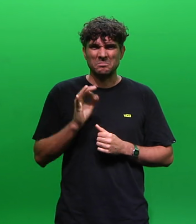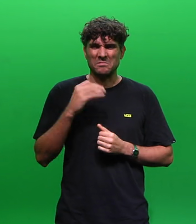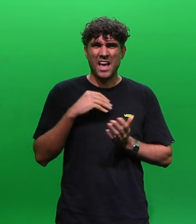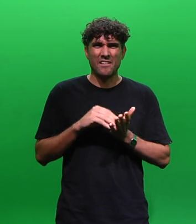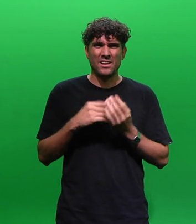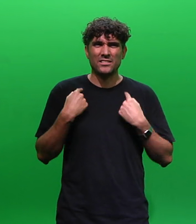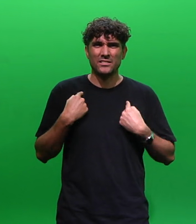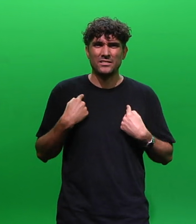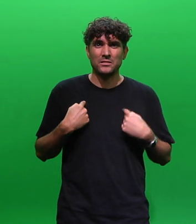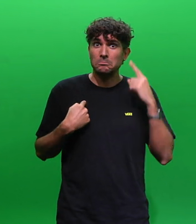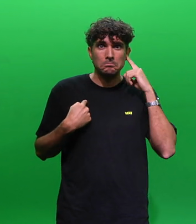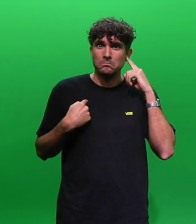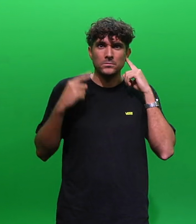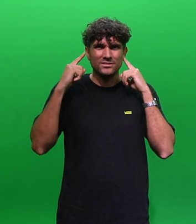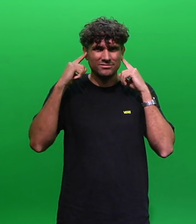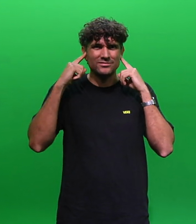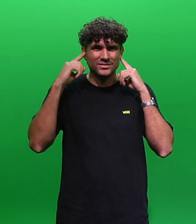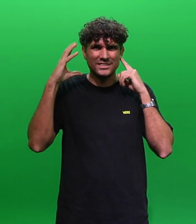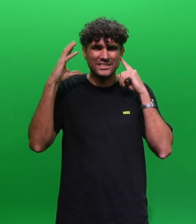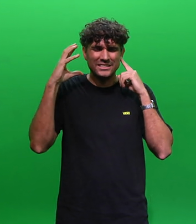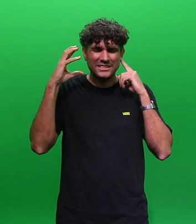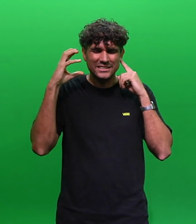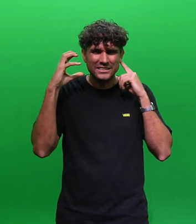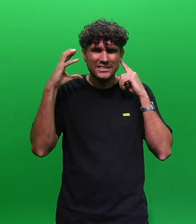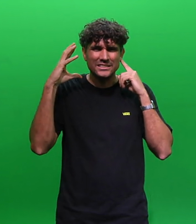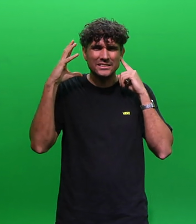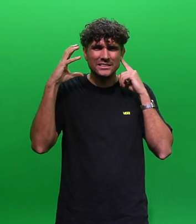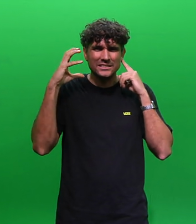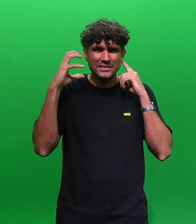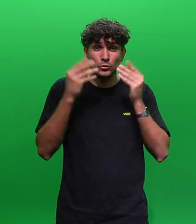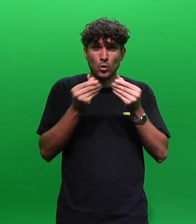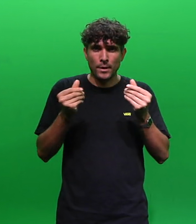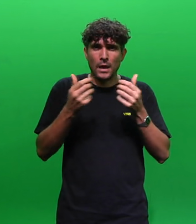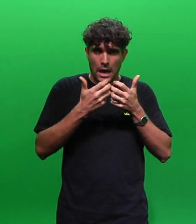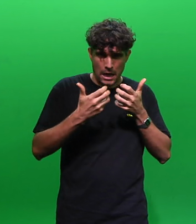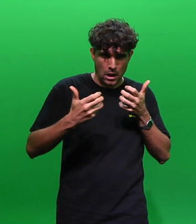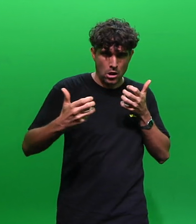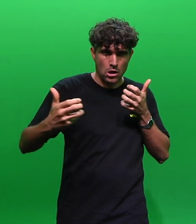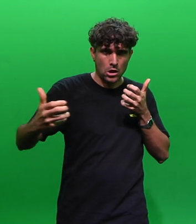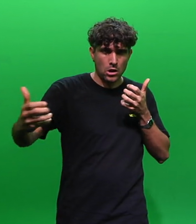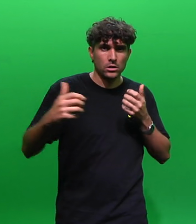Sí, de vegades a l'orella esquerra no ho sento, però a l'orella dreta sento com unes contraccions suaus però prolongades.